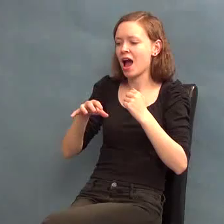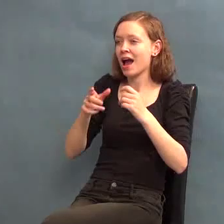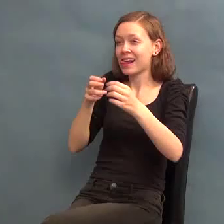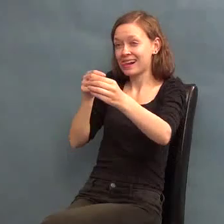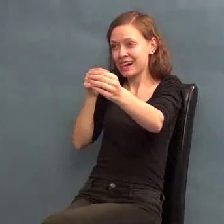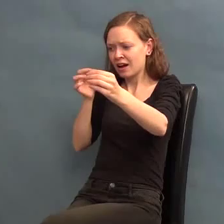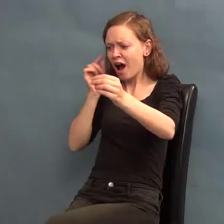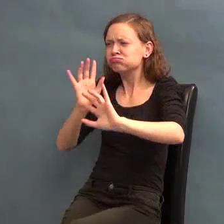Ten mały celuje.